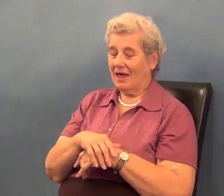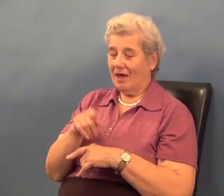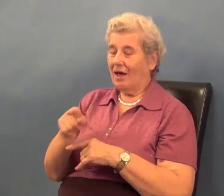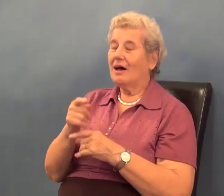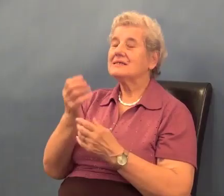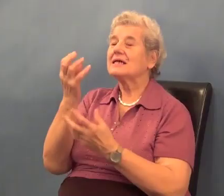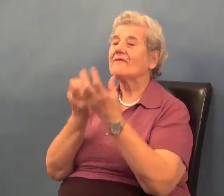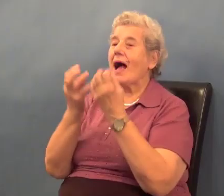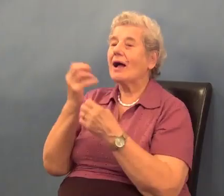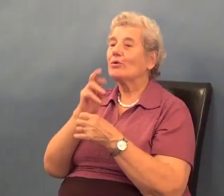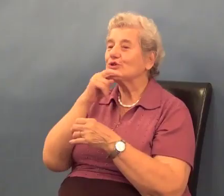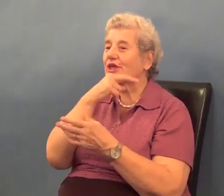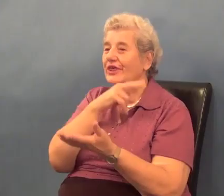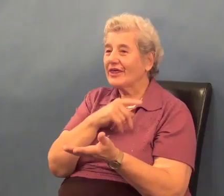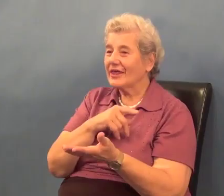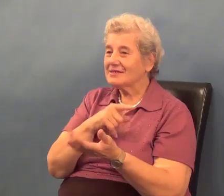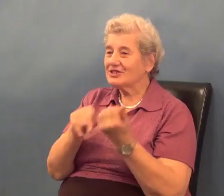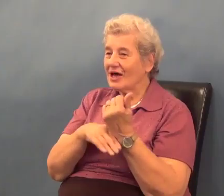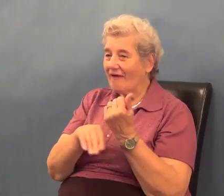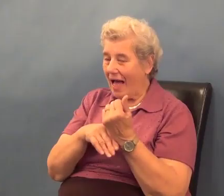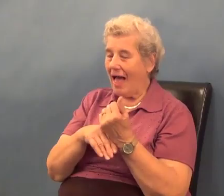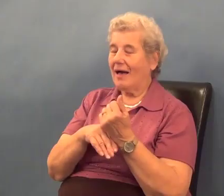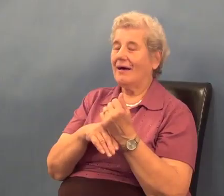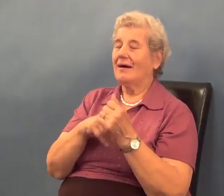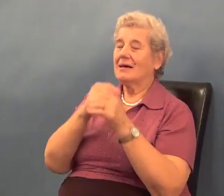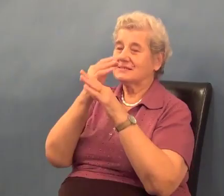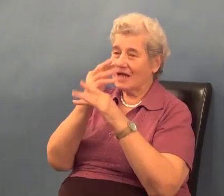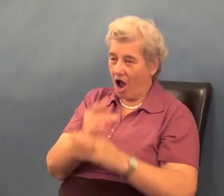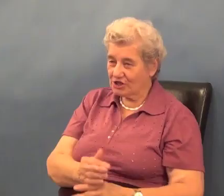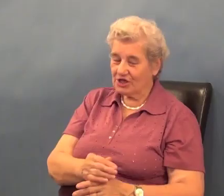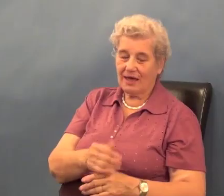Zrywa gruszki z drzewa, następnie schodzi.